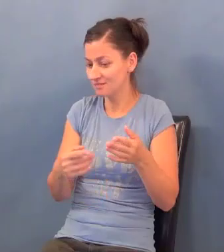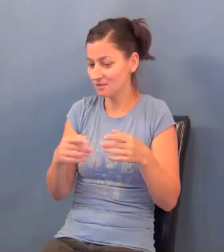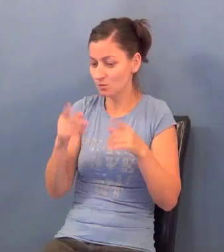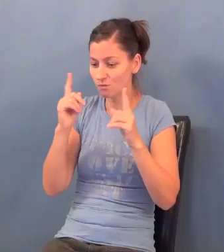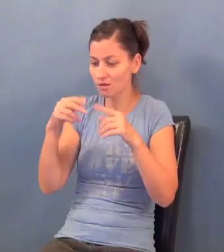Uwaga.